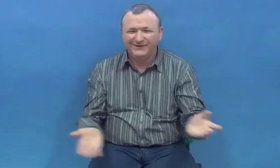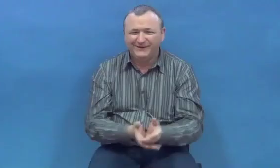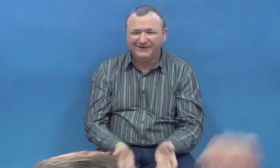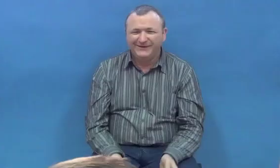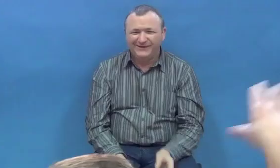I już.